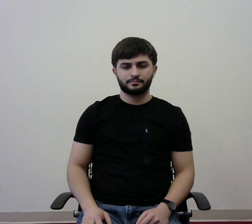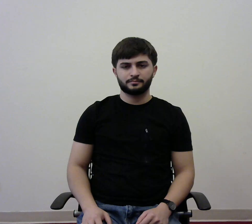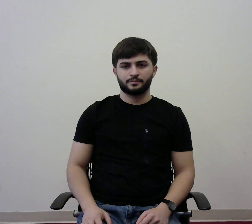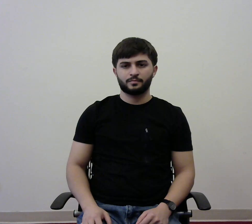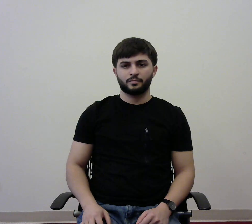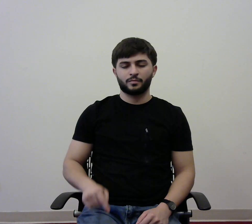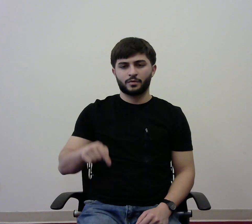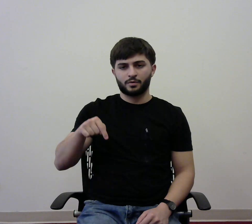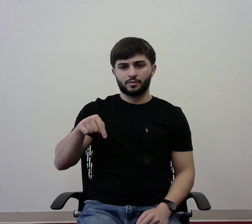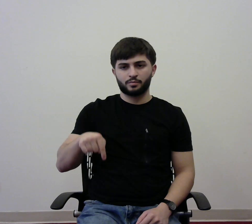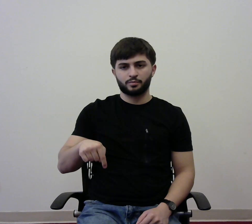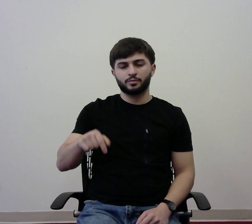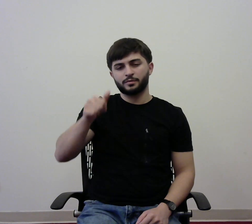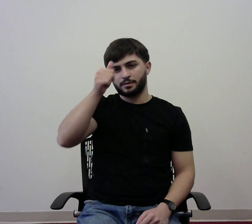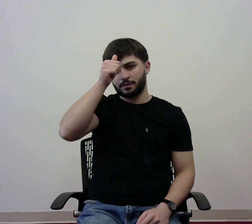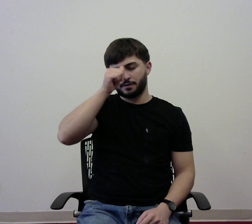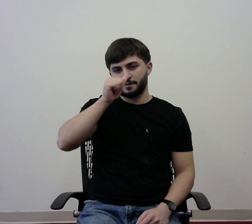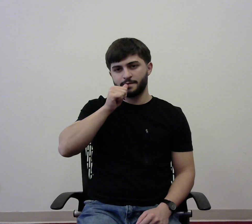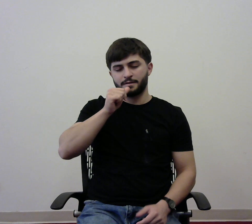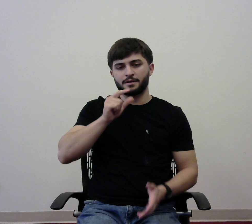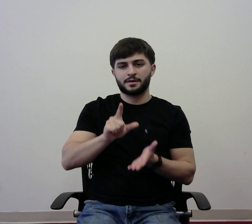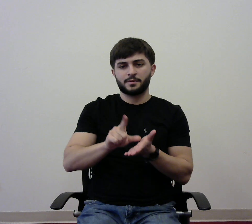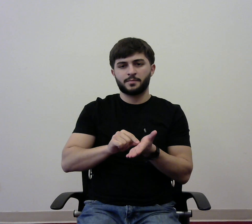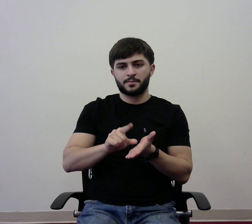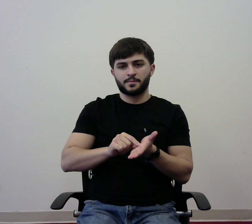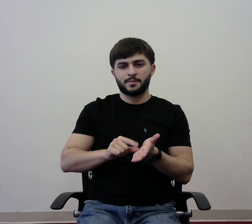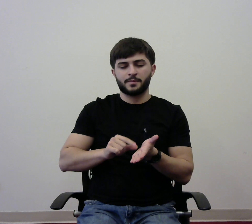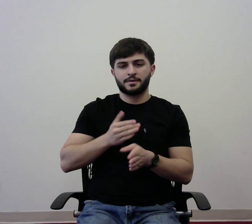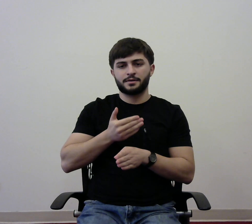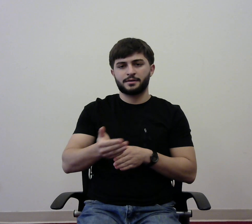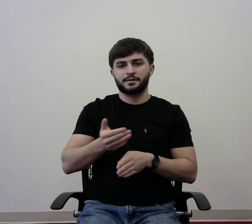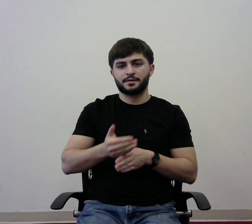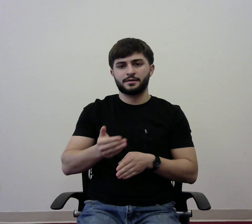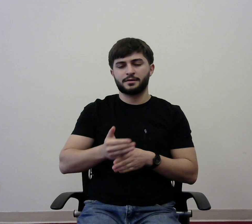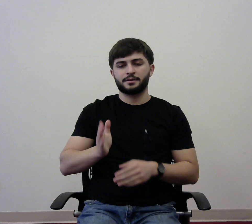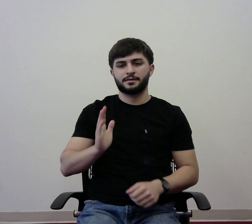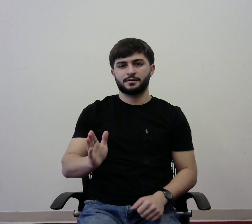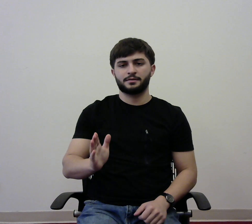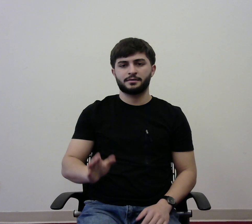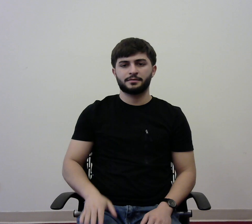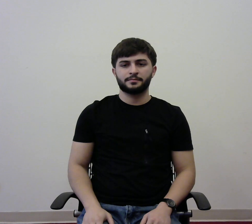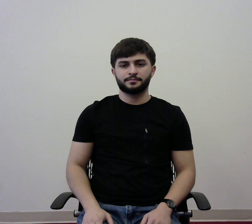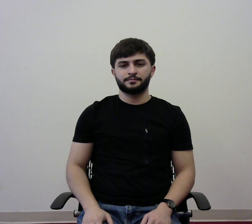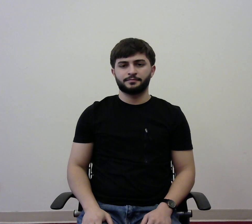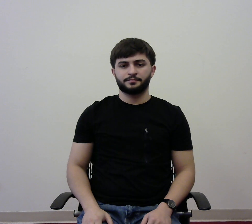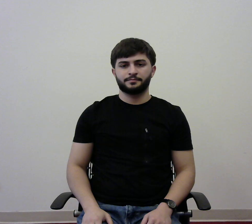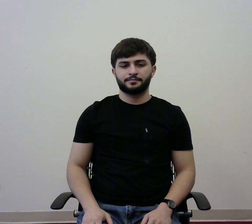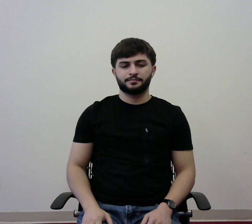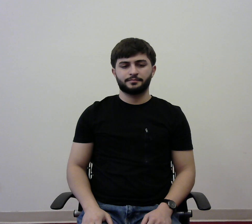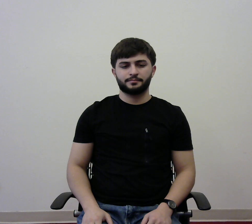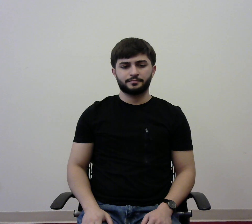Bu ay pensiyalar gecikəcək